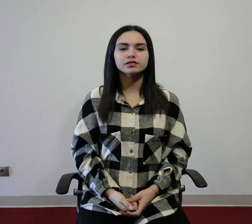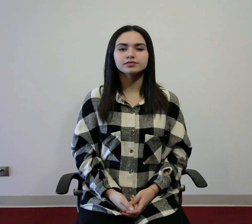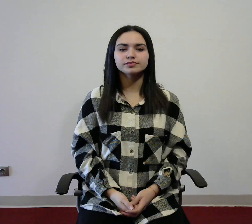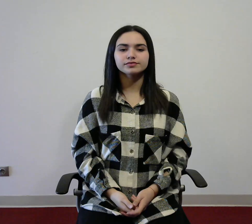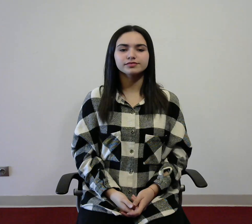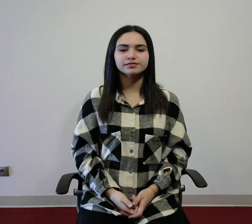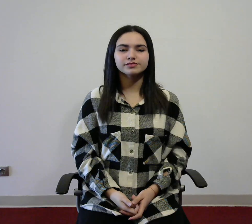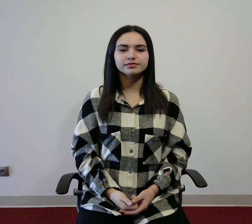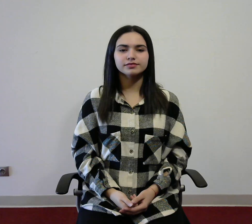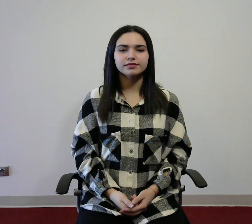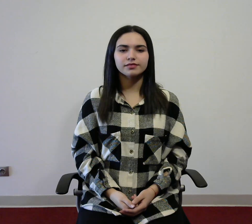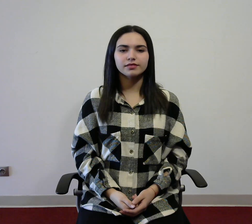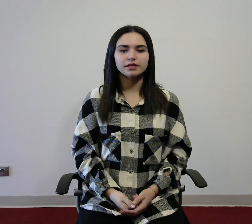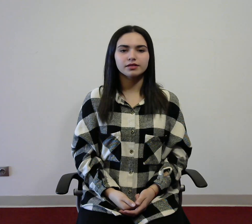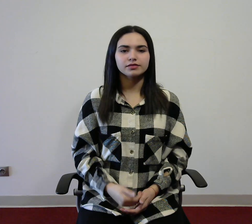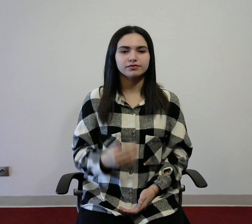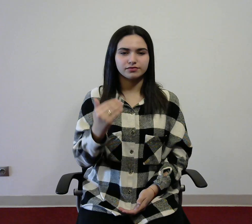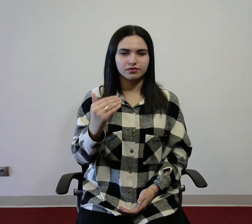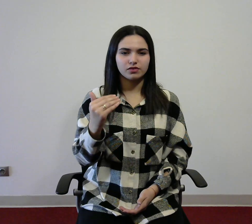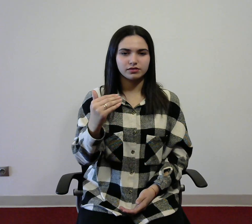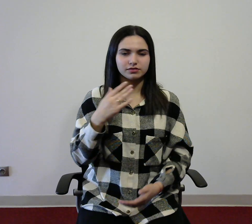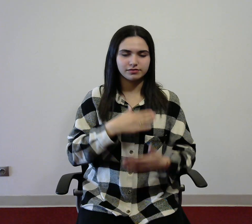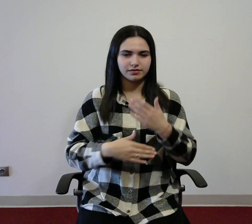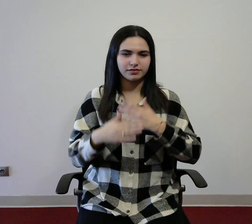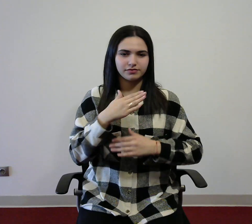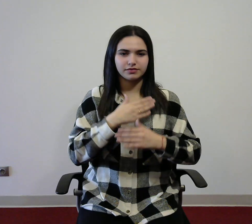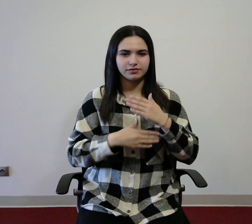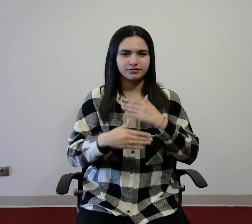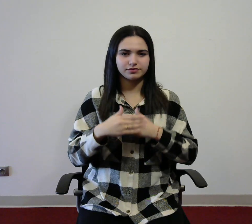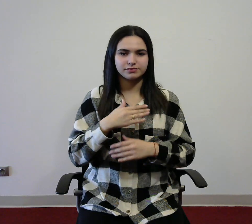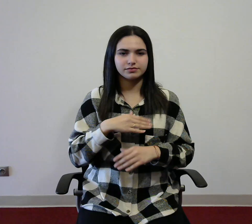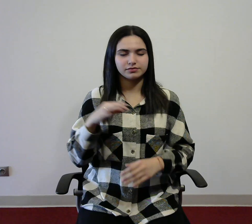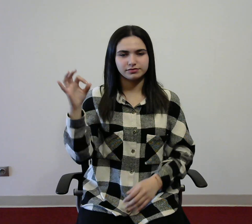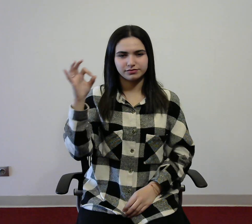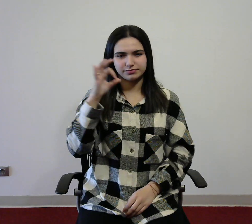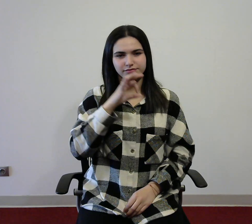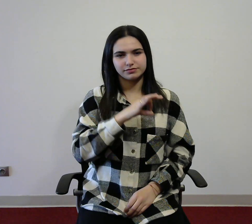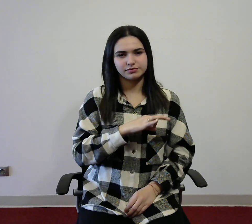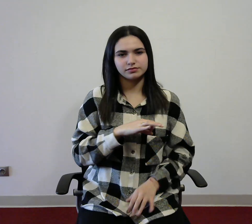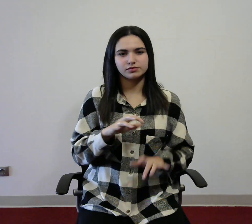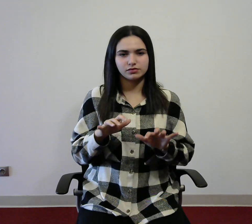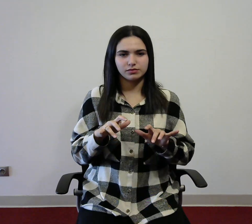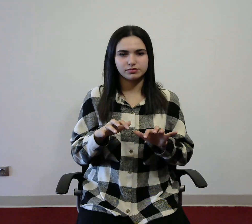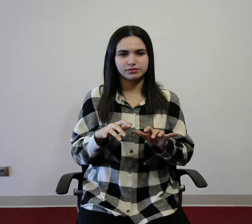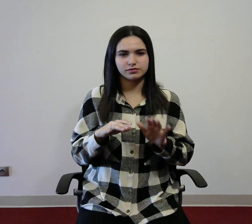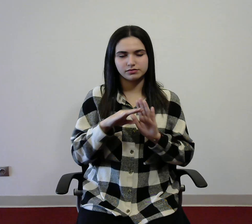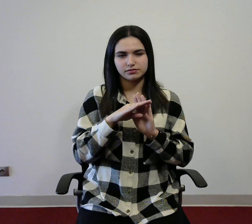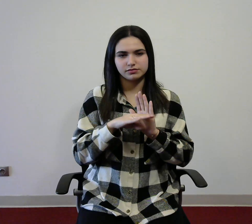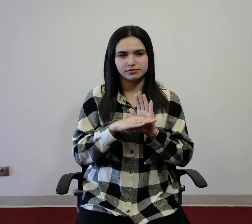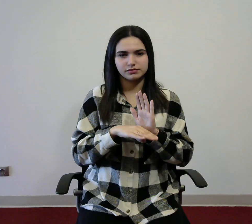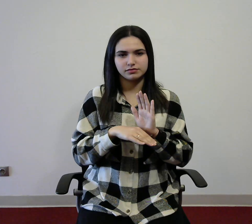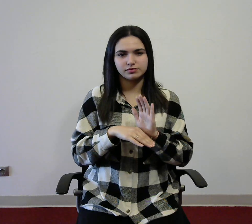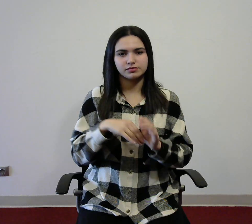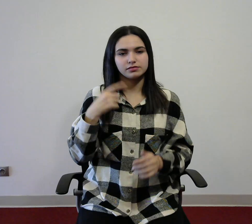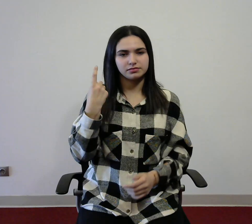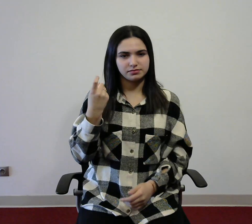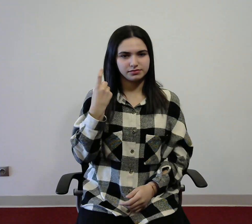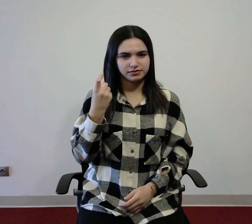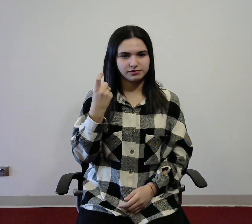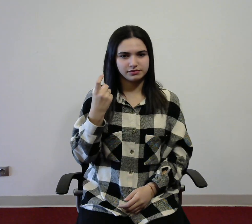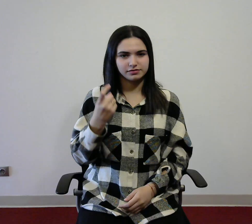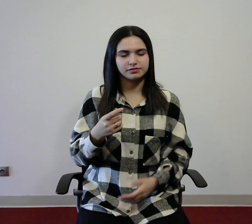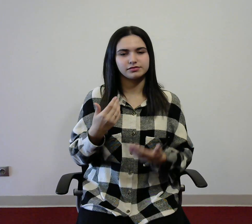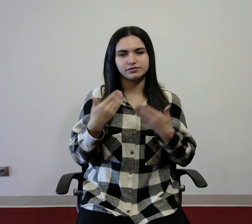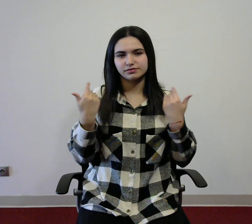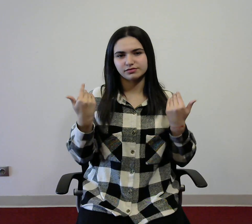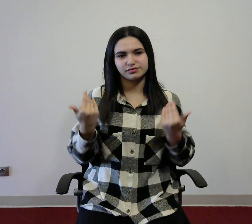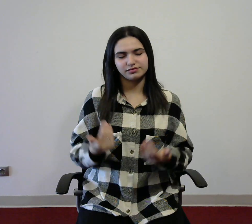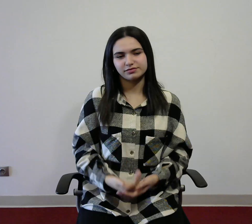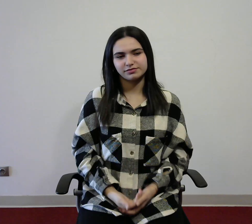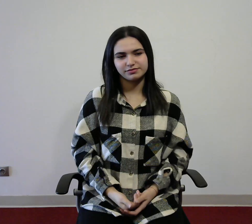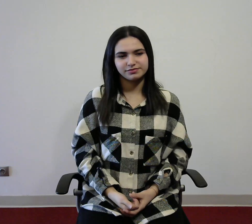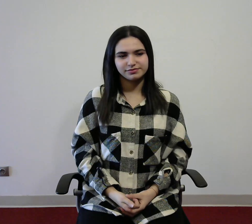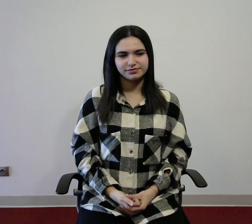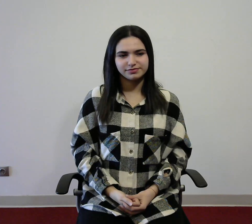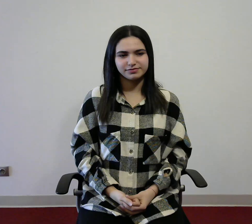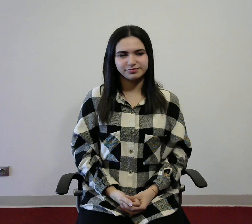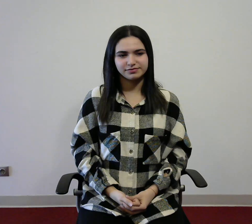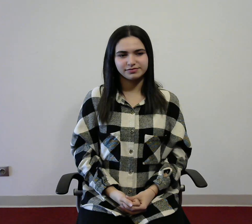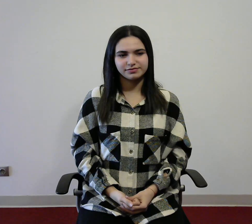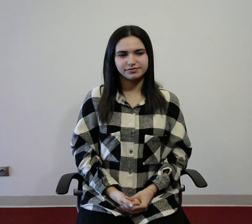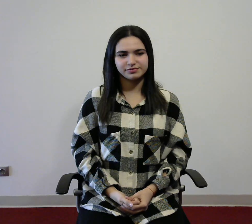Sizin əlilliyiniz haqqınızda sistemdə məlumat yoxdur